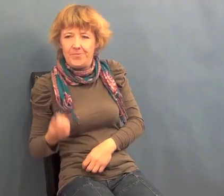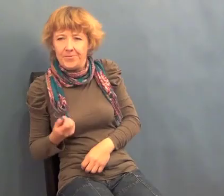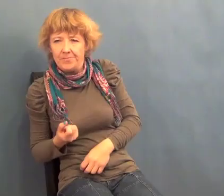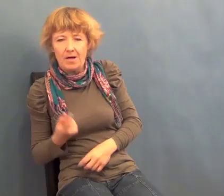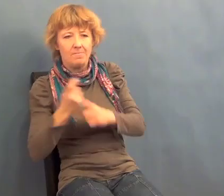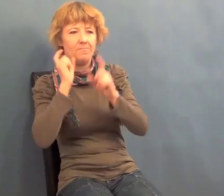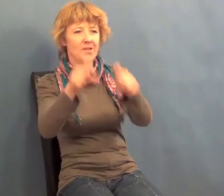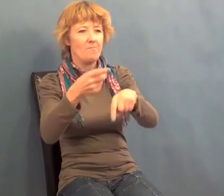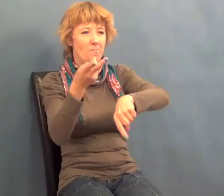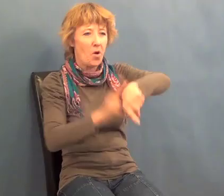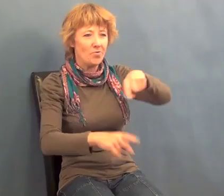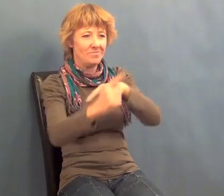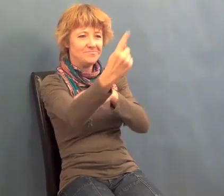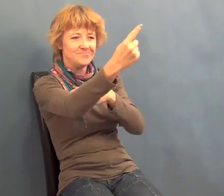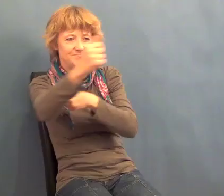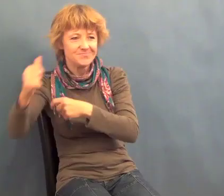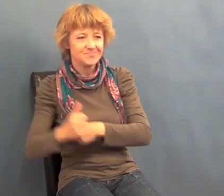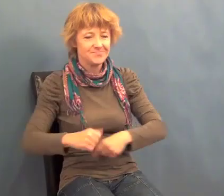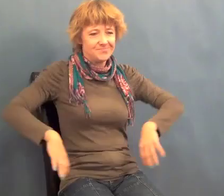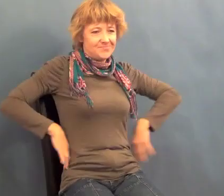Przyłapuje go na tym policjant.